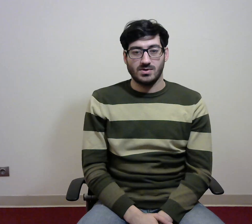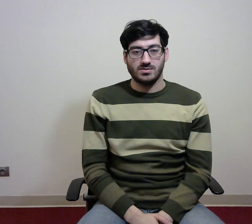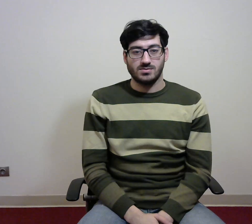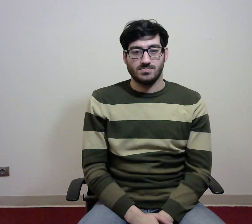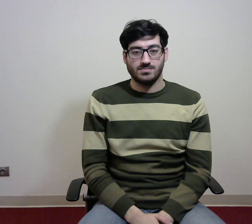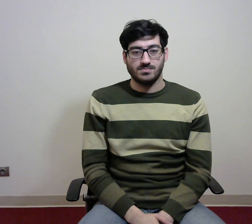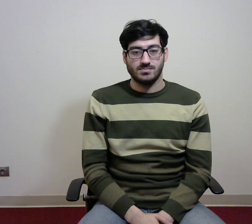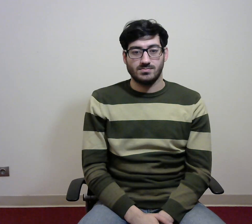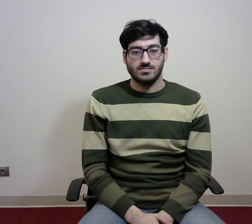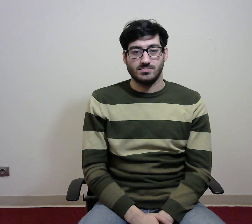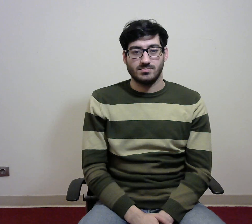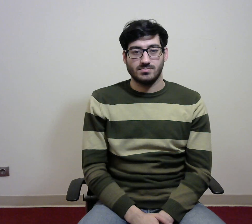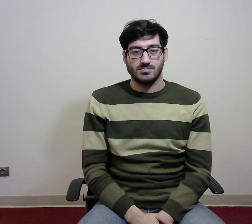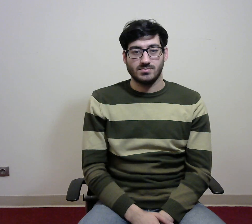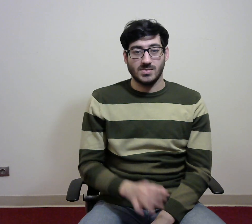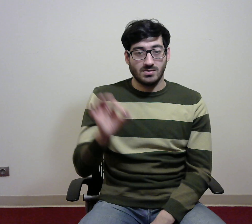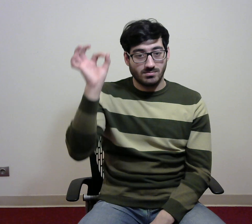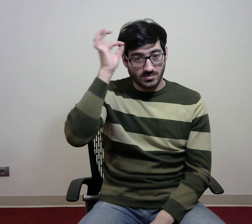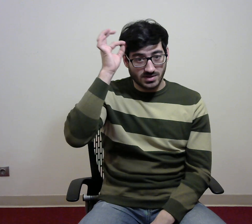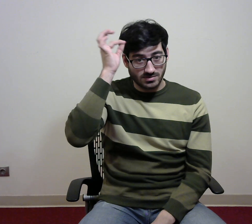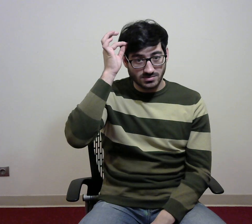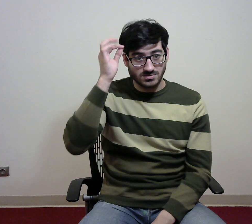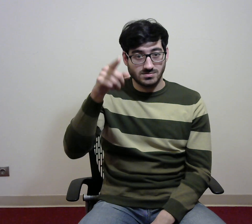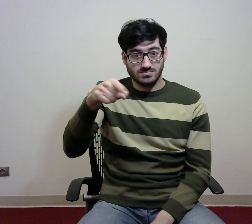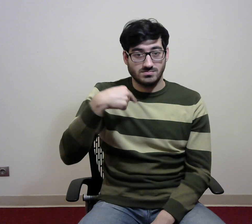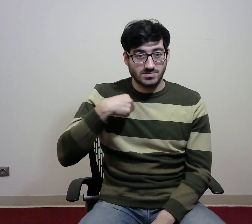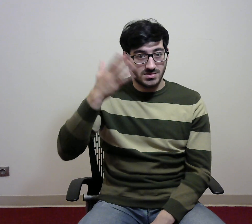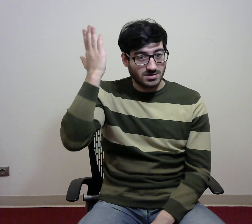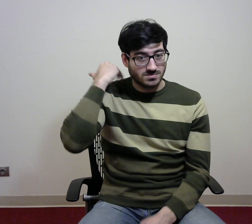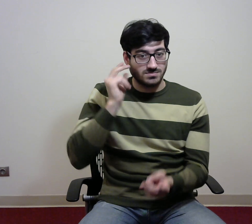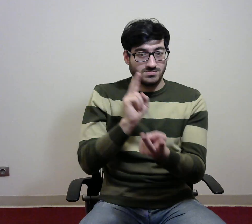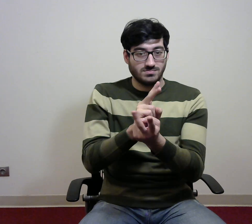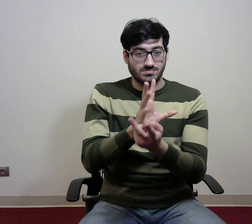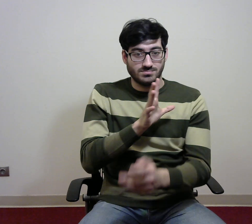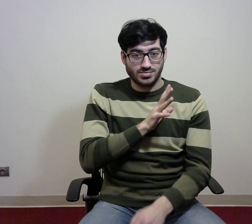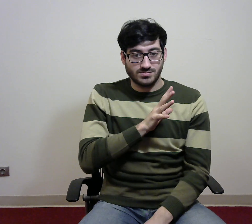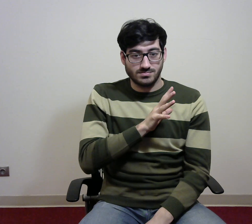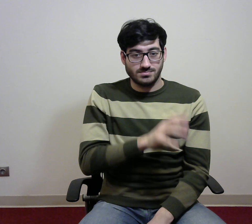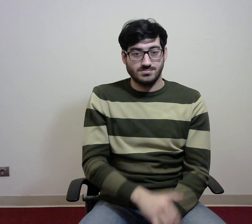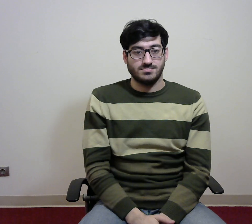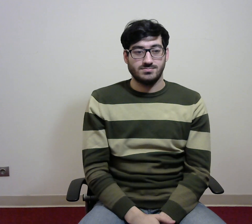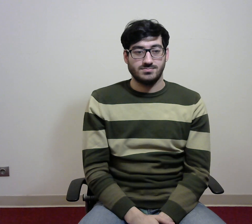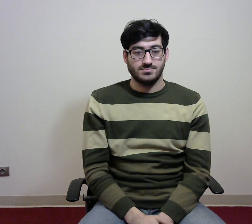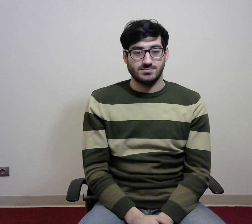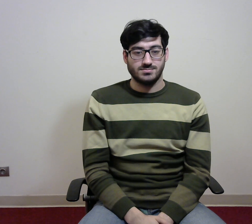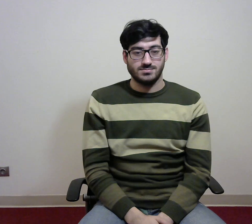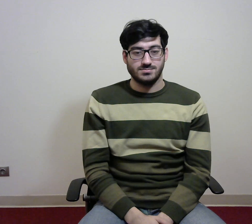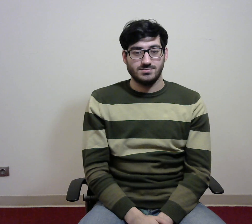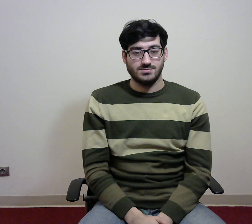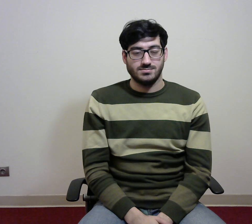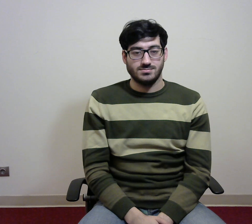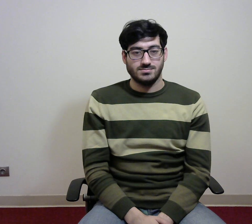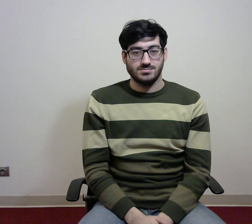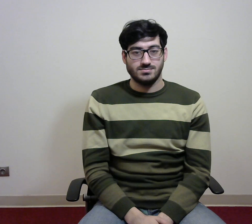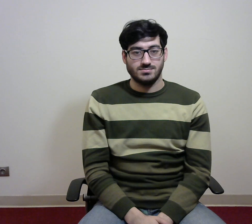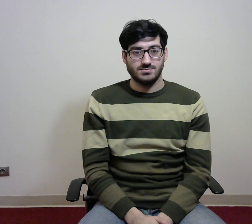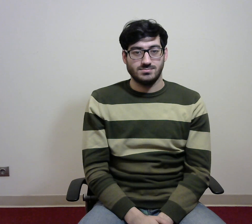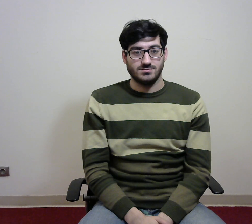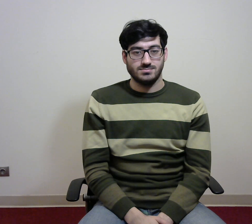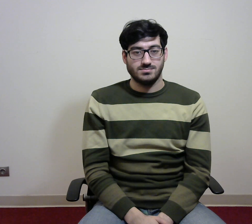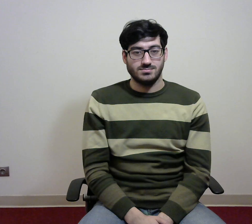Xatırladım, səni mən əvvəl də görmüşəm